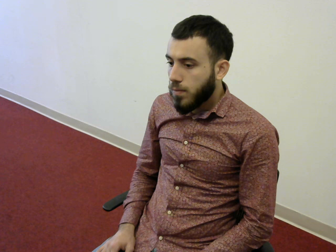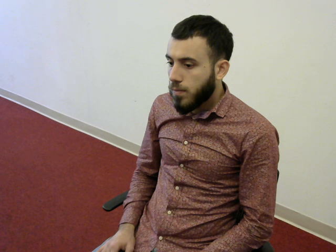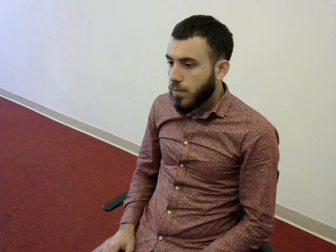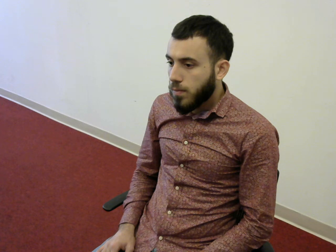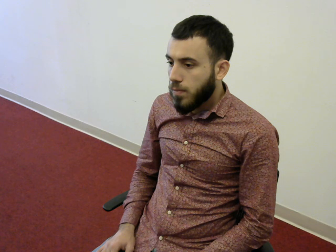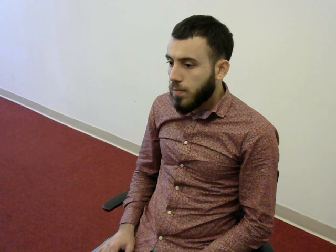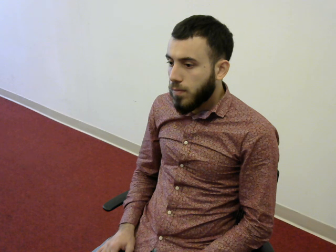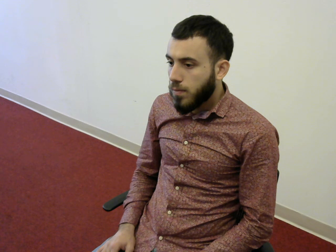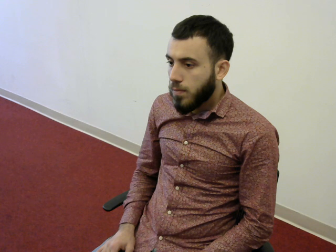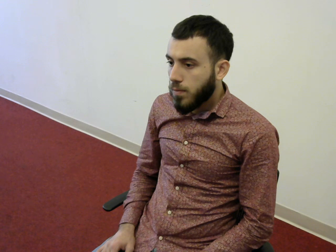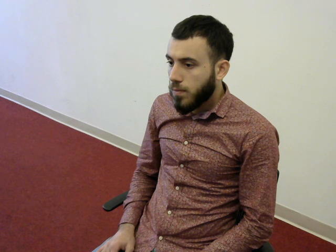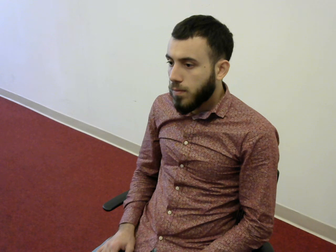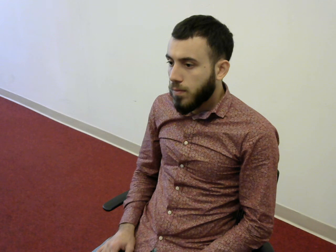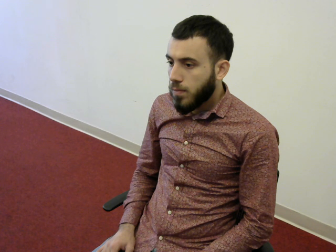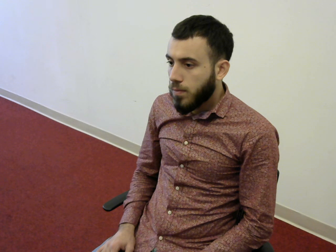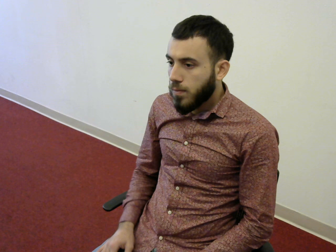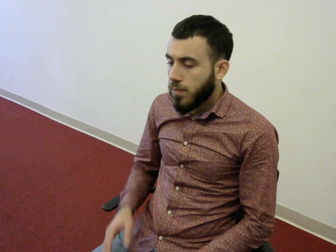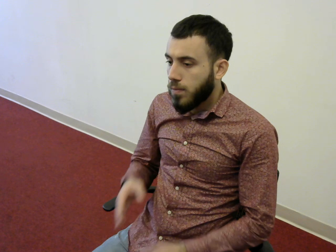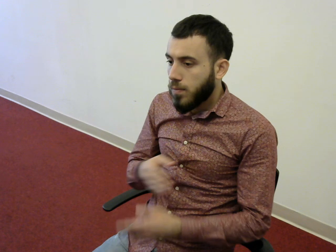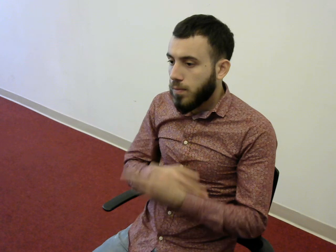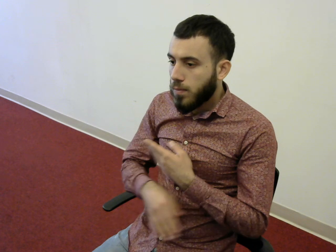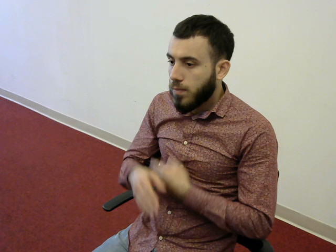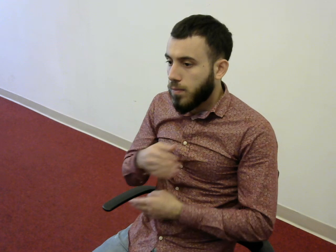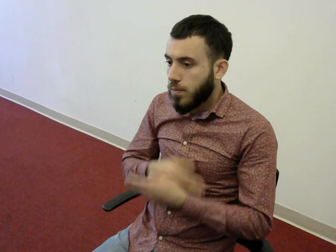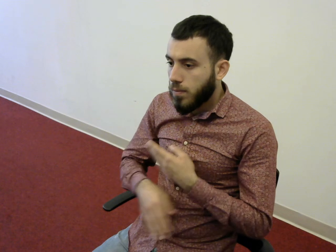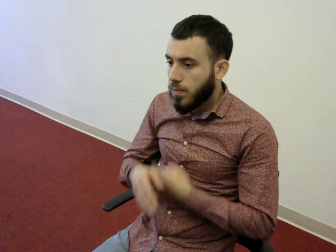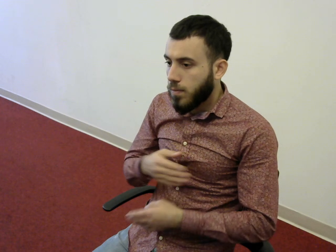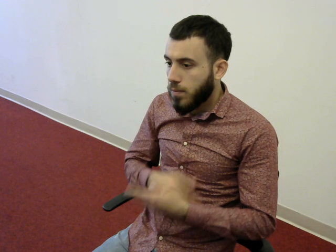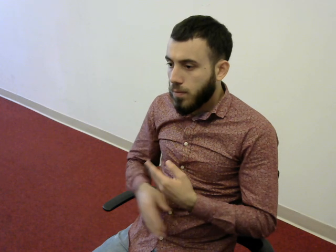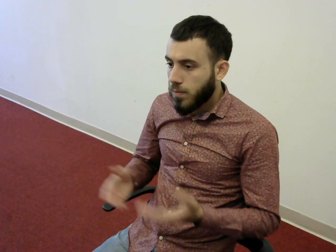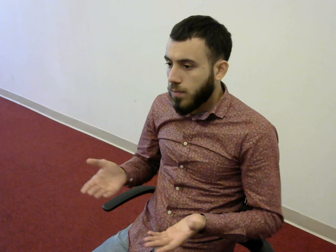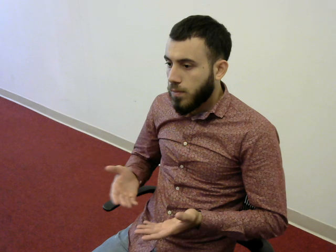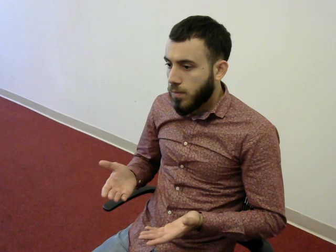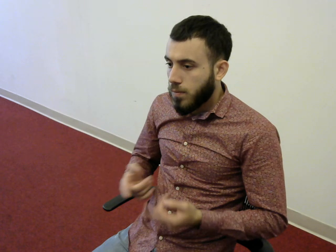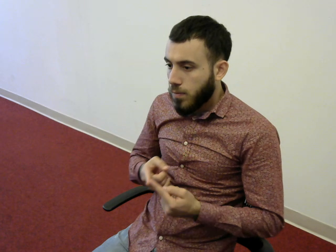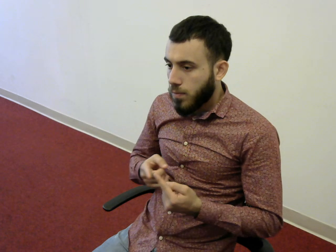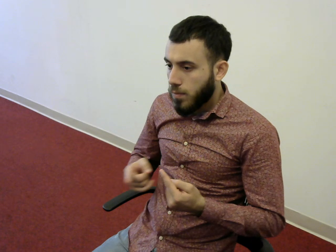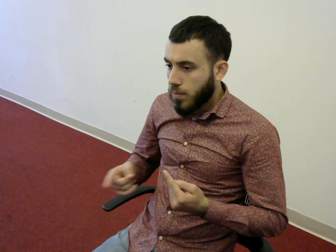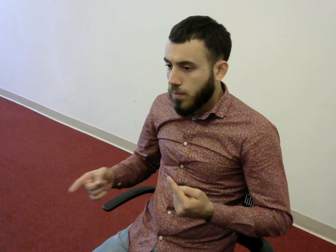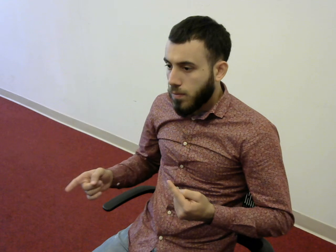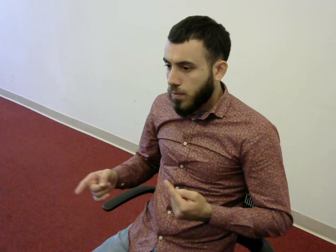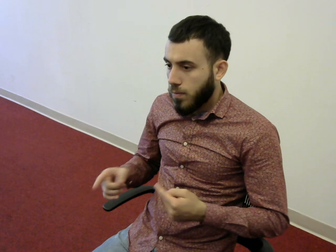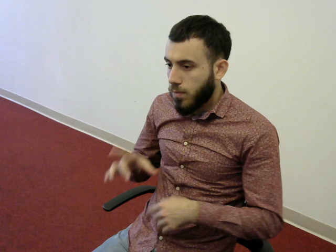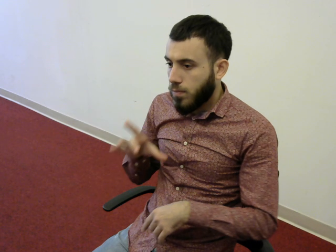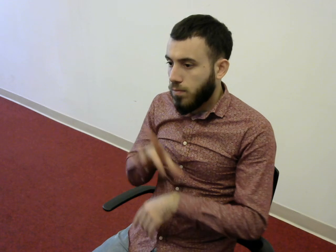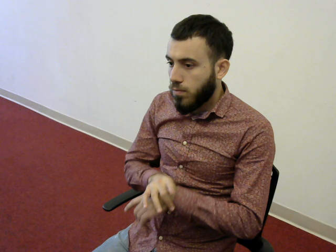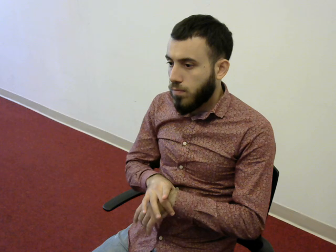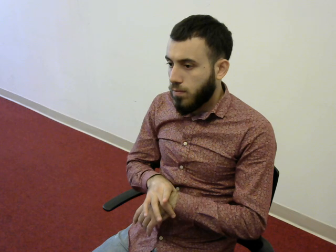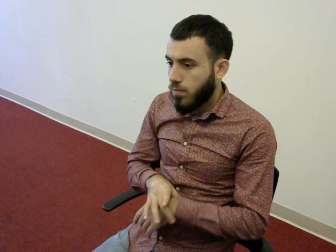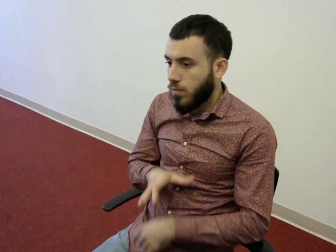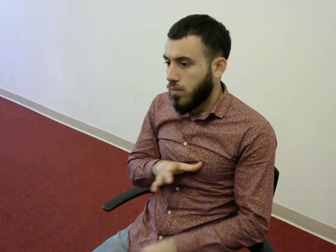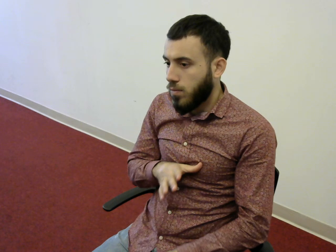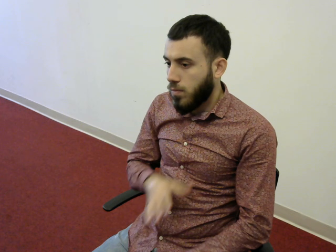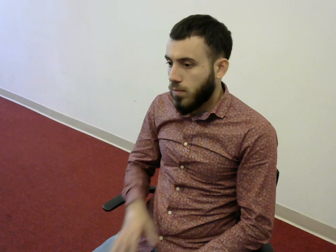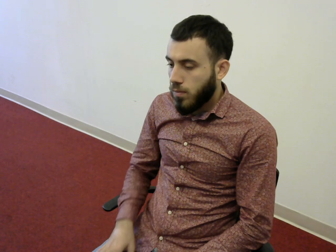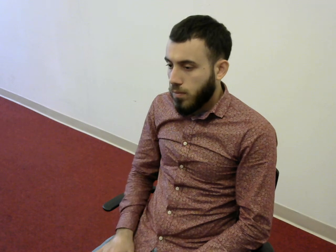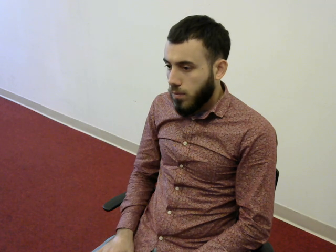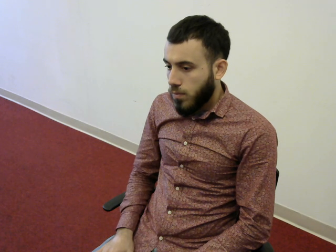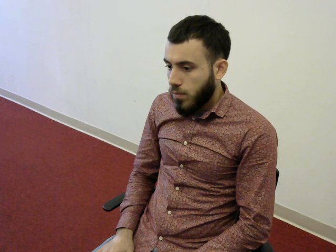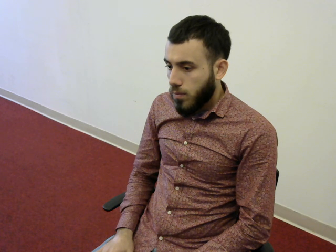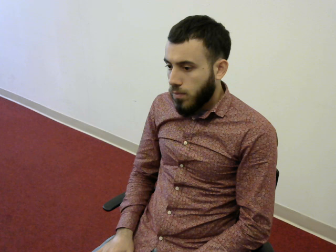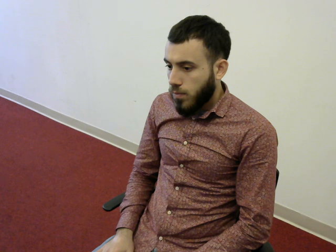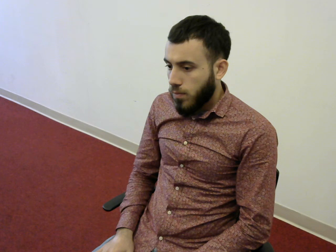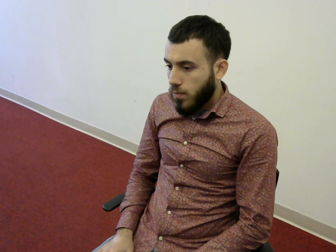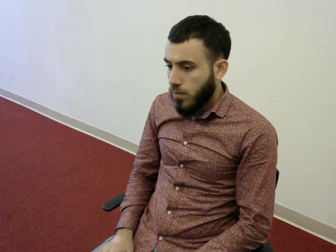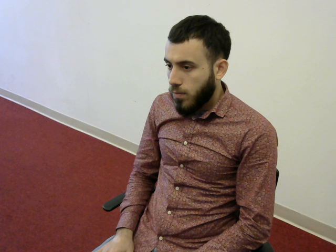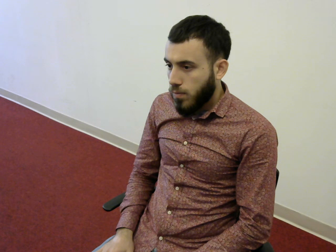Əlillik hansı müddətə müəyyən olunur?